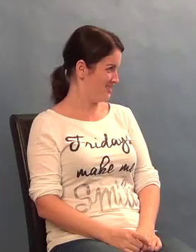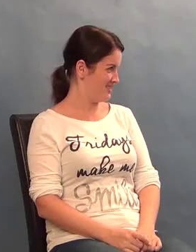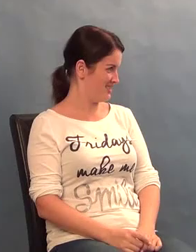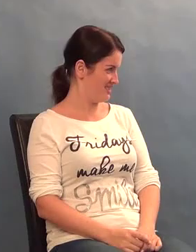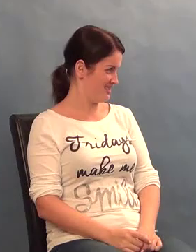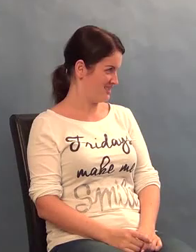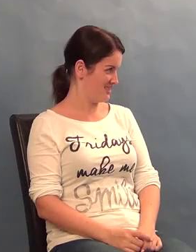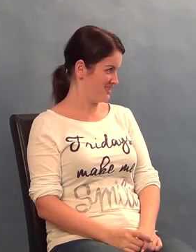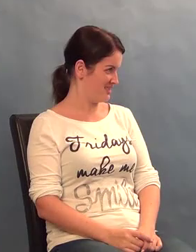Mała myszka celuje w Myszkę Miki.